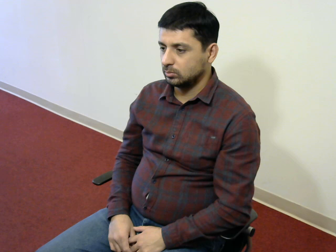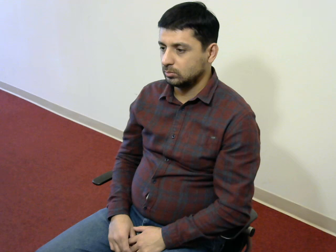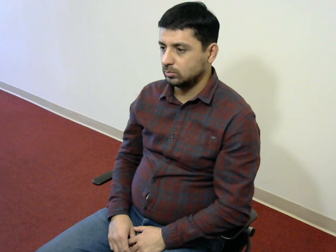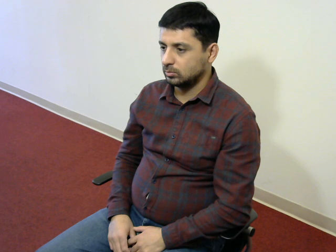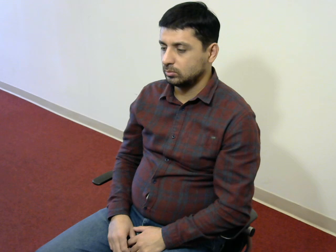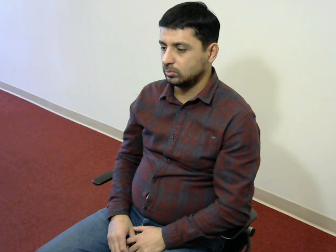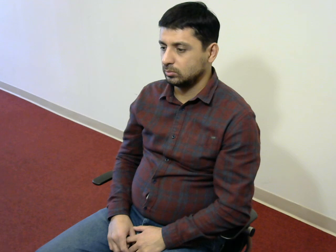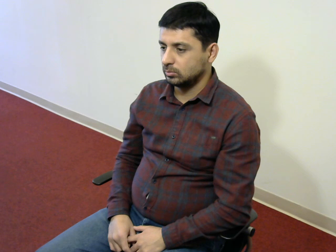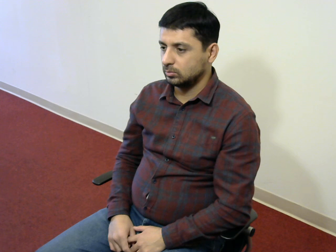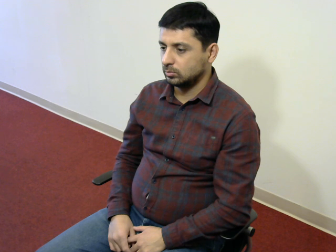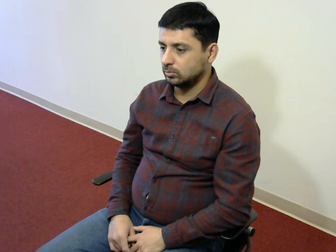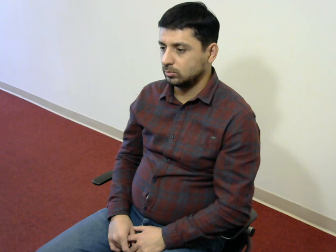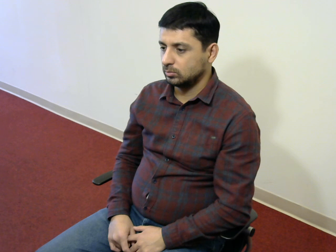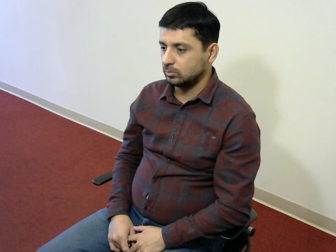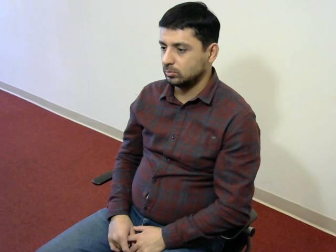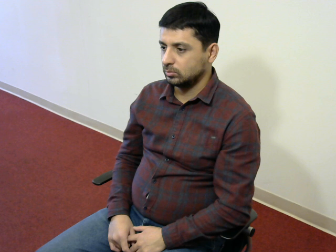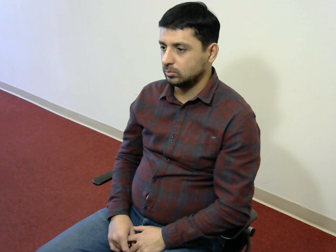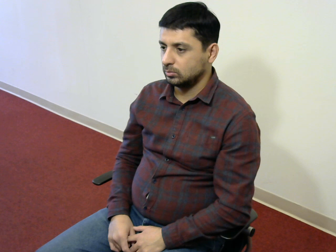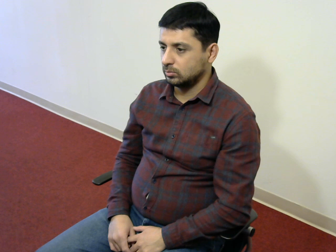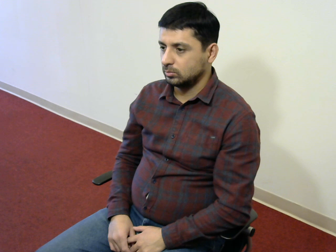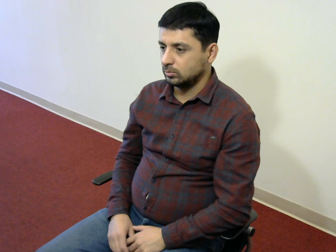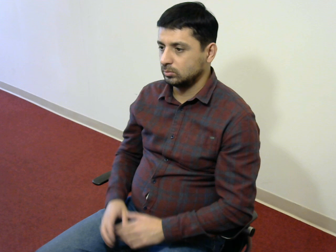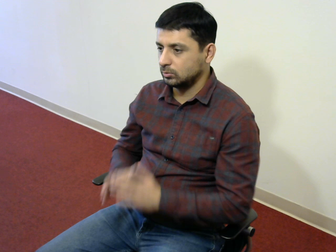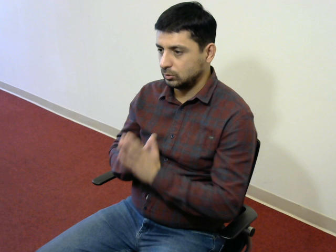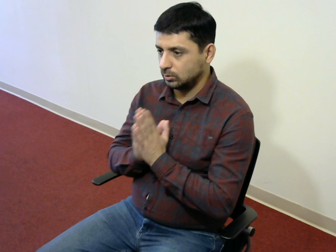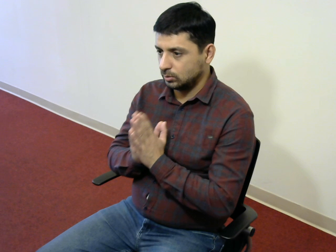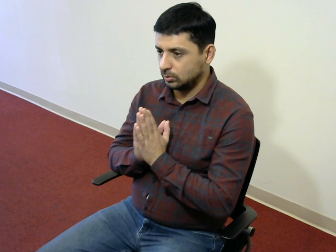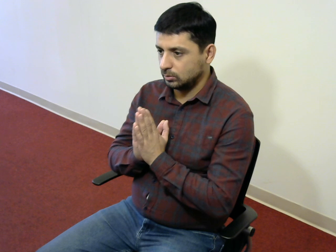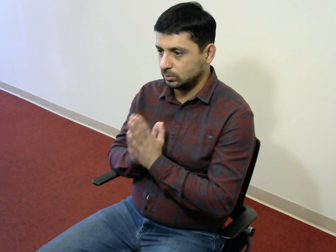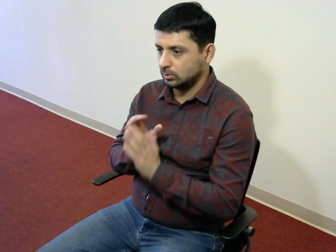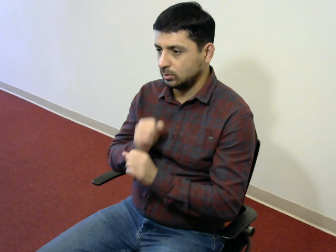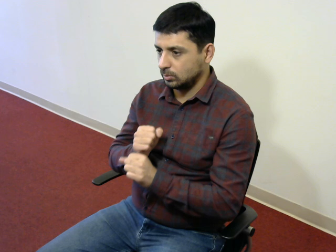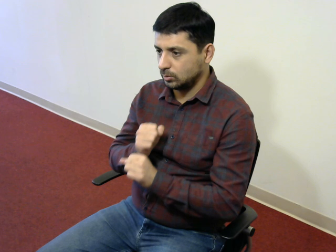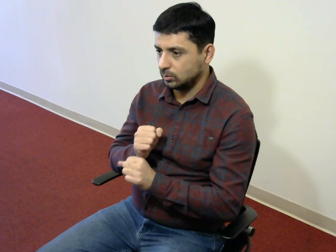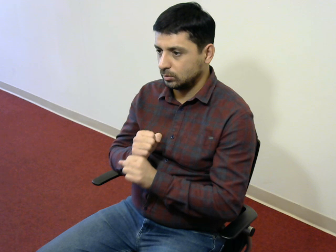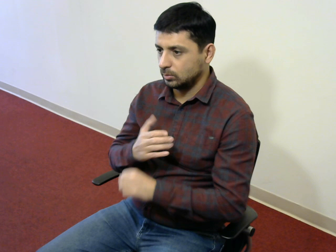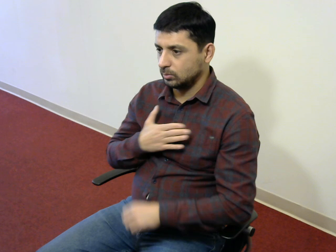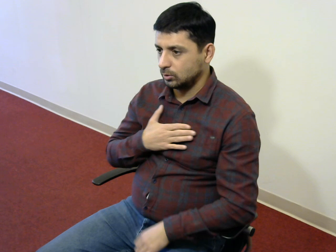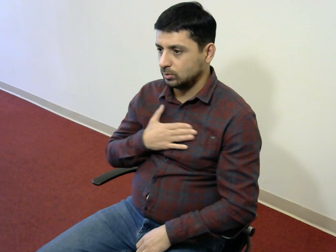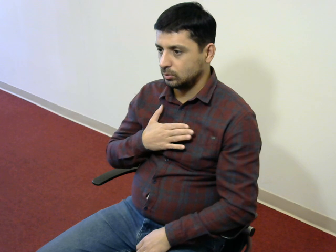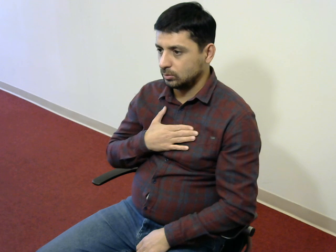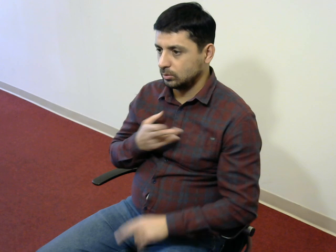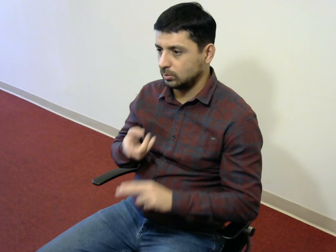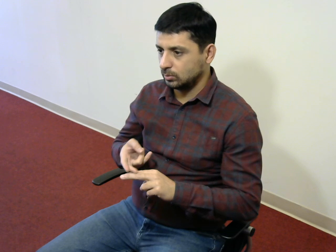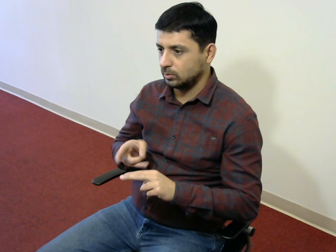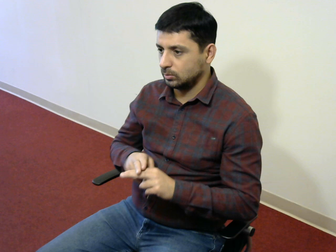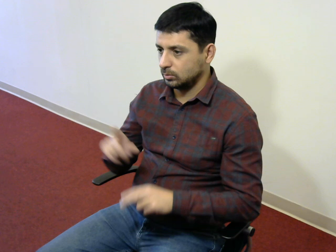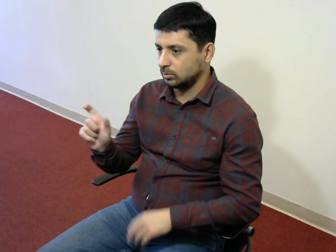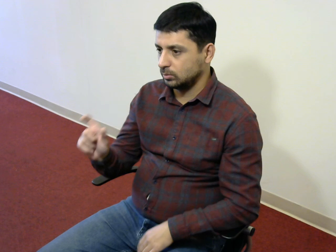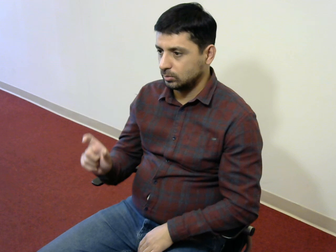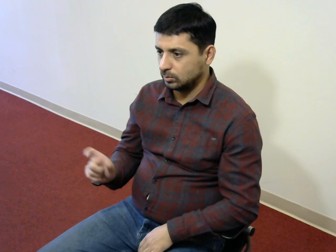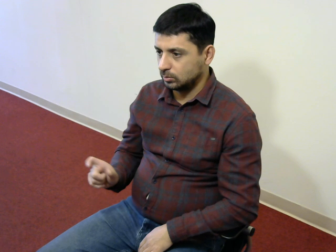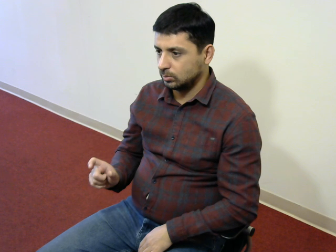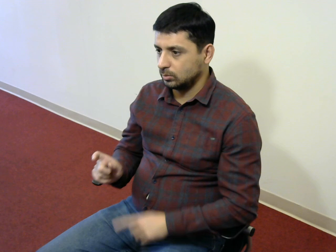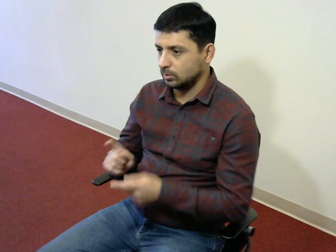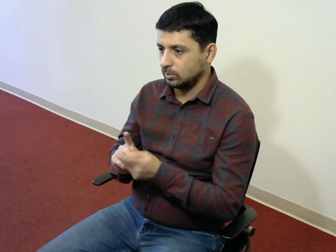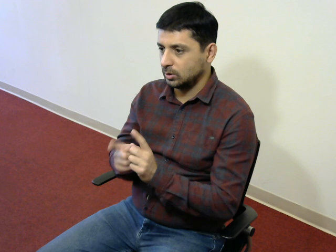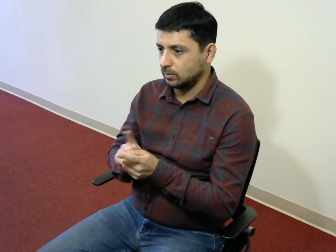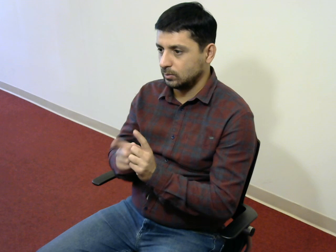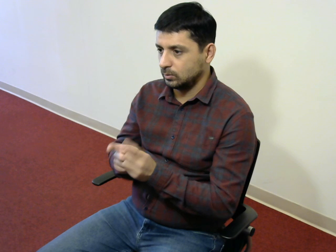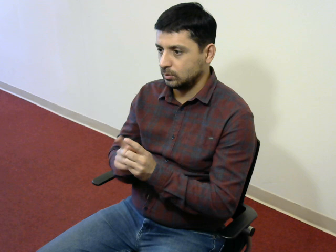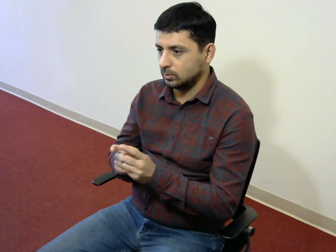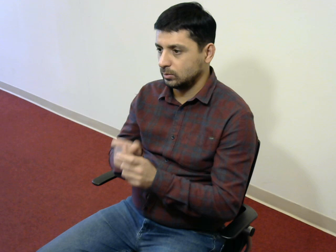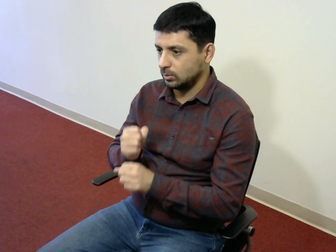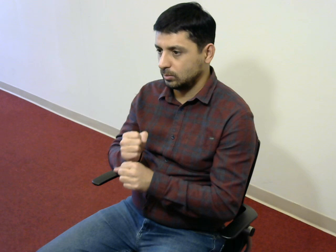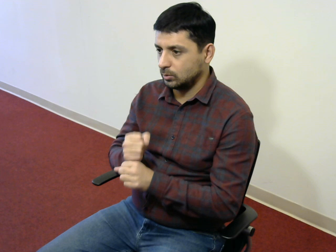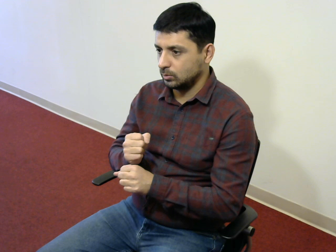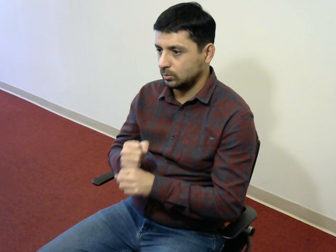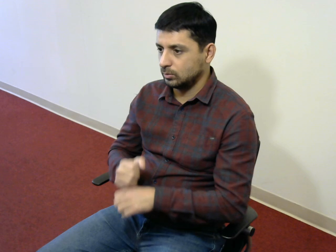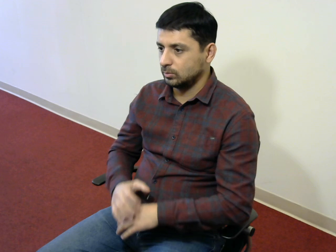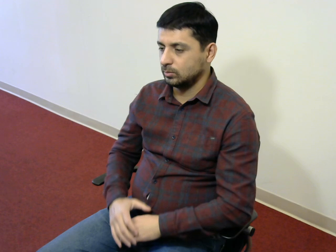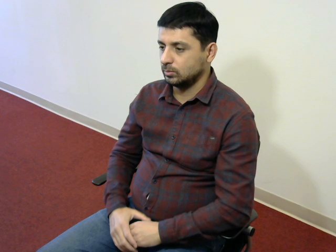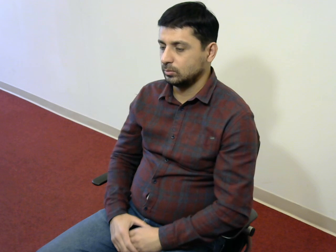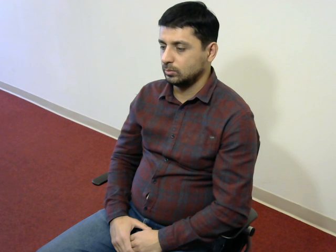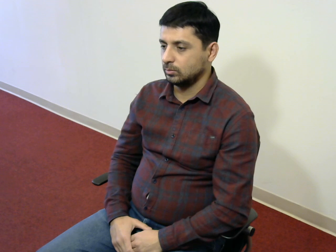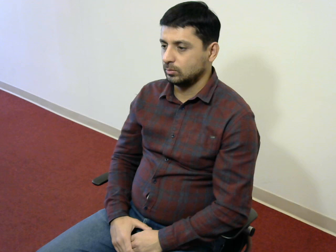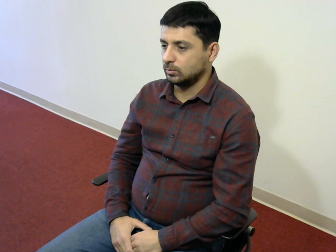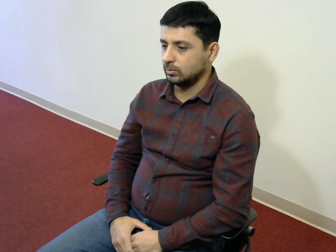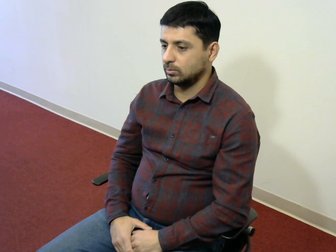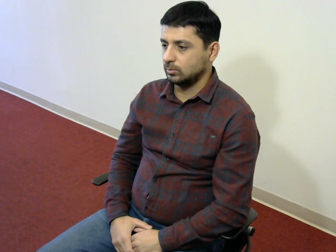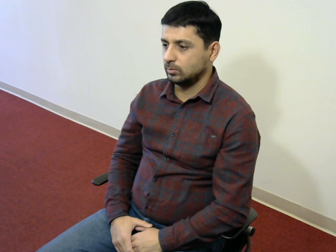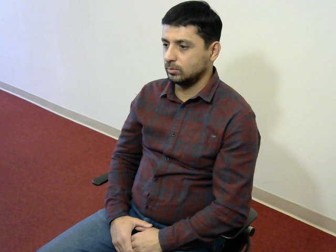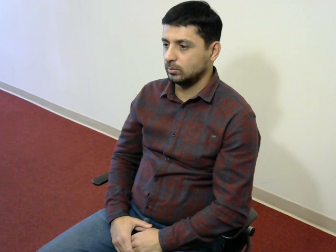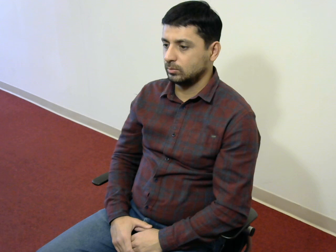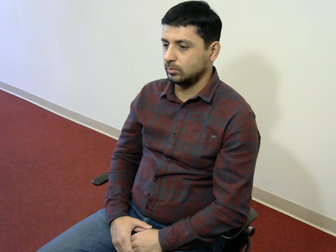Xahiş edirəm, mənə bu şeiri tərcümə edin